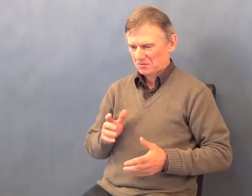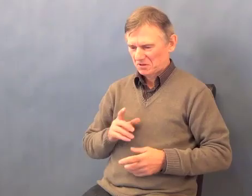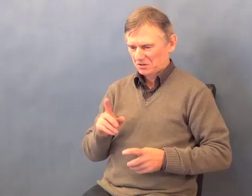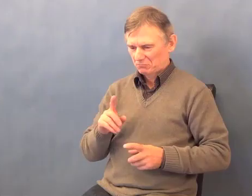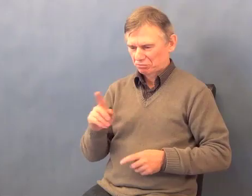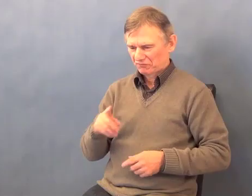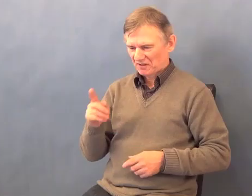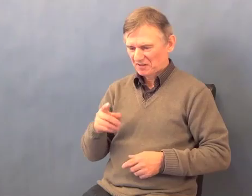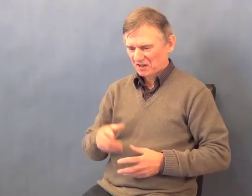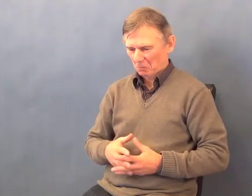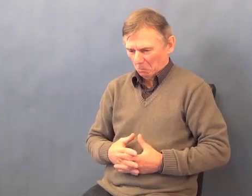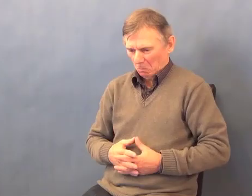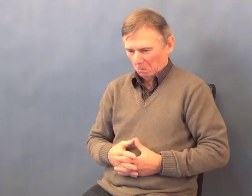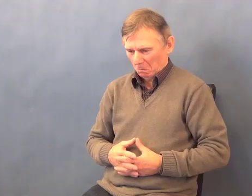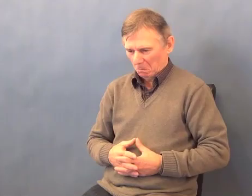Niebezpieczny wiatrak?